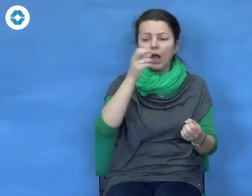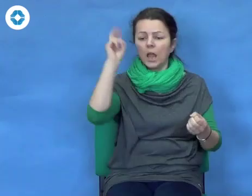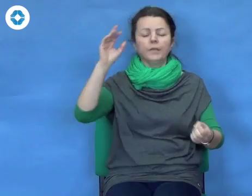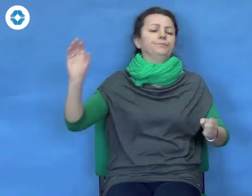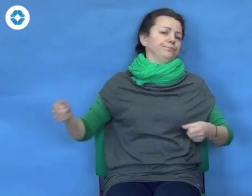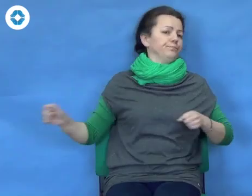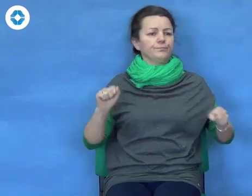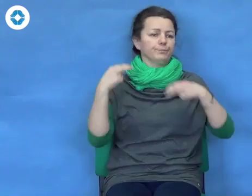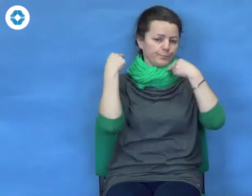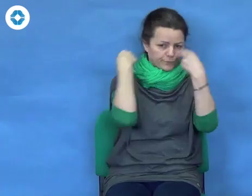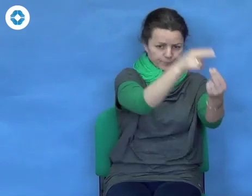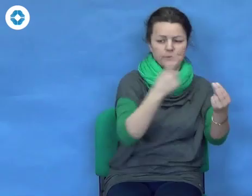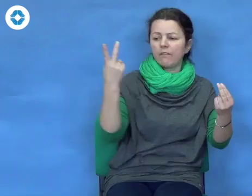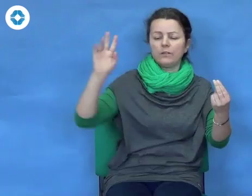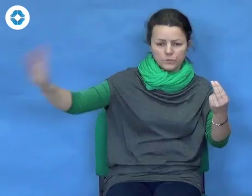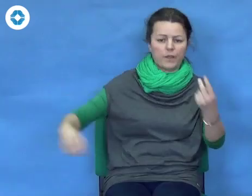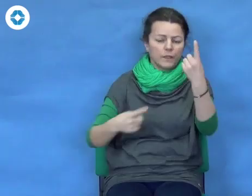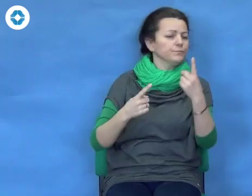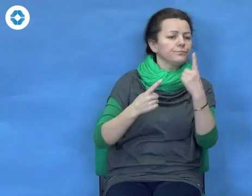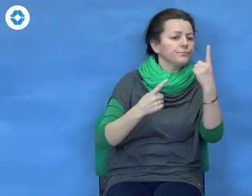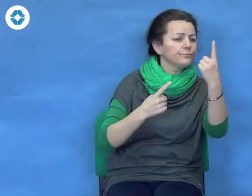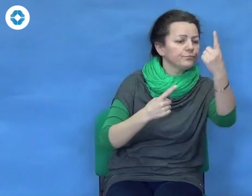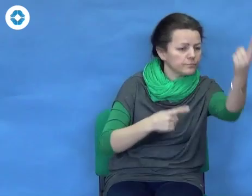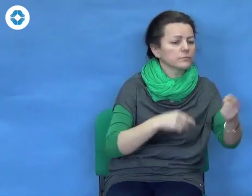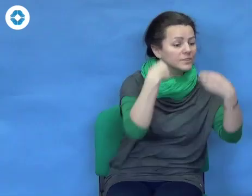Jeden z trzech chłopców wrócił do niego i oddał mu kapelusz.